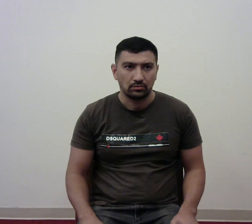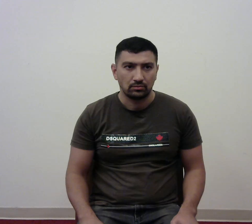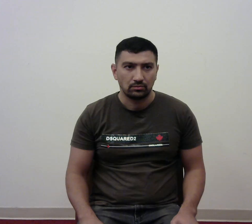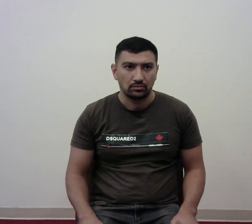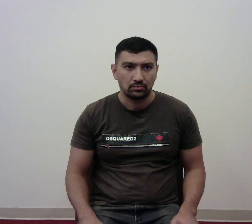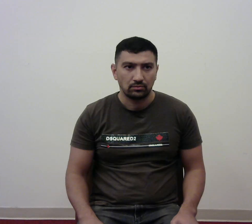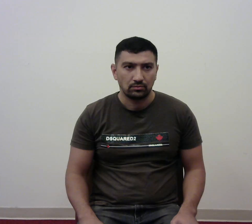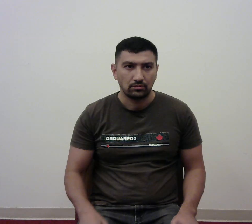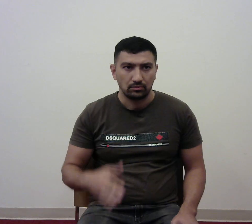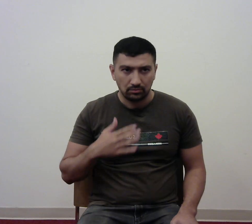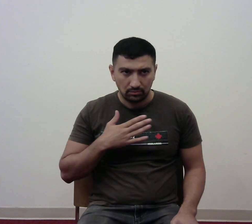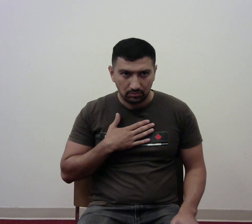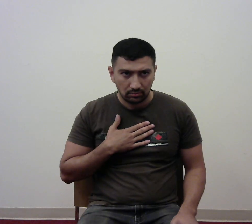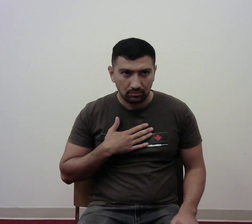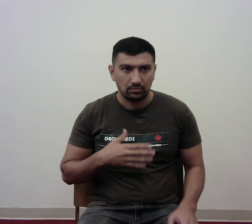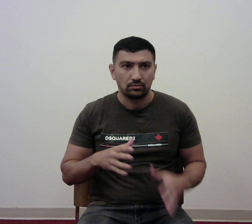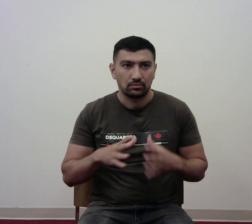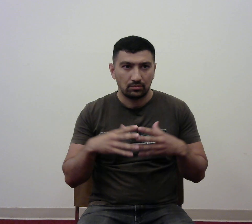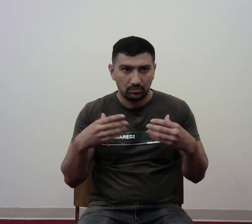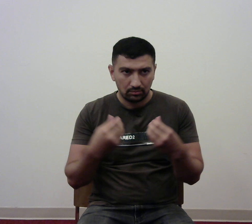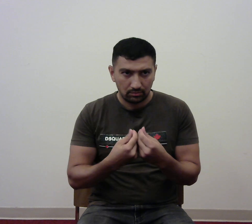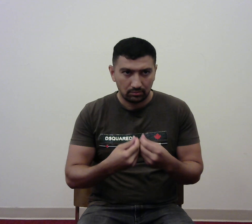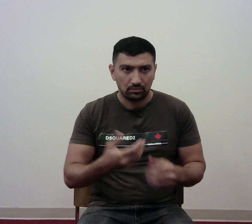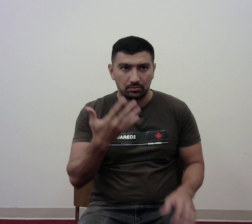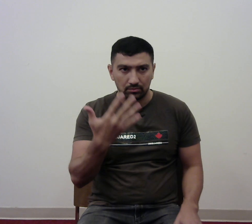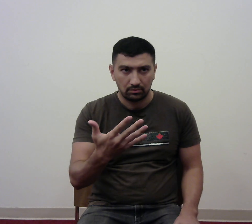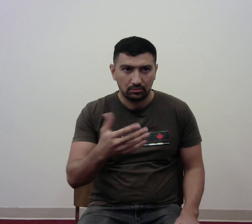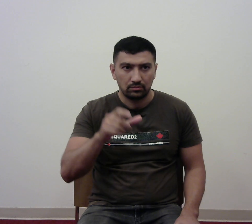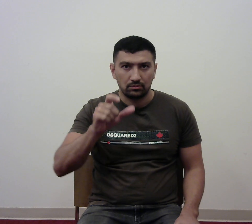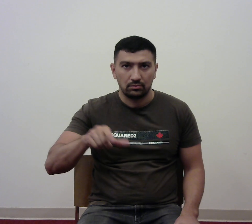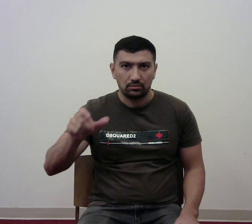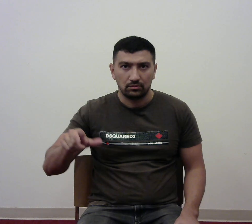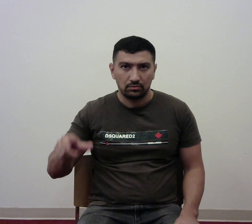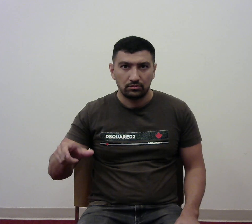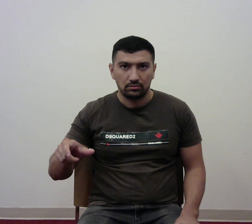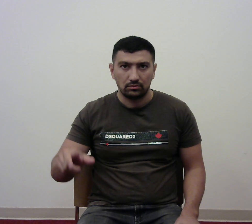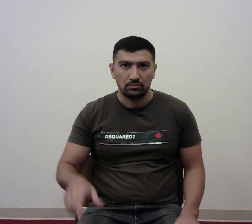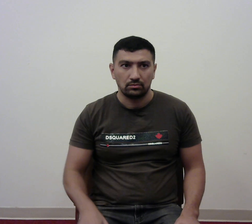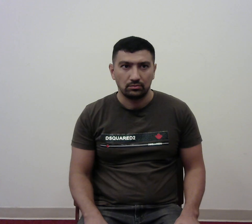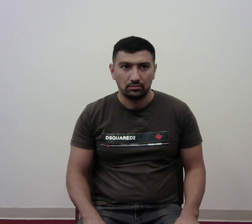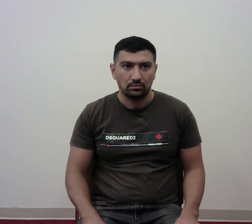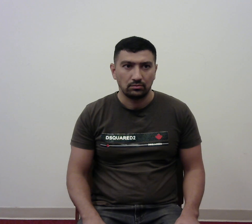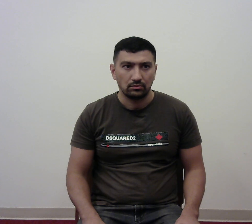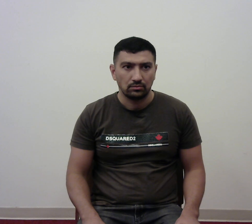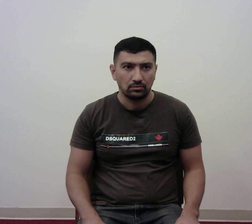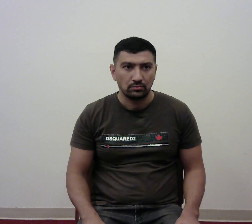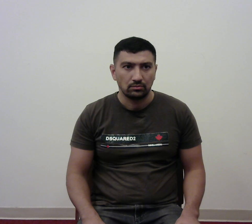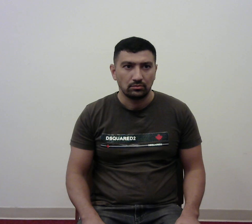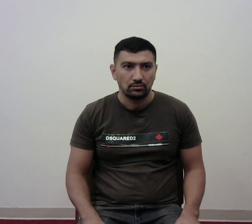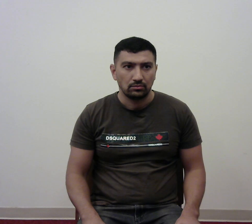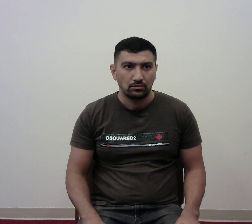Biz ailədə 5 nəfərik